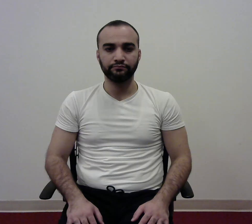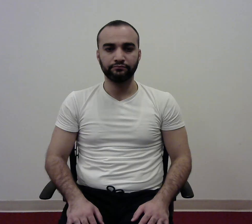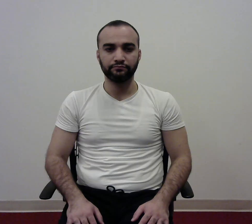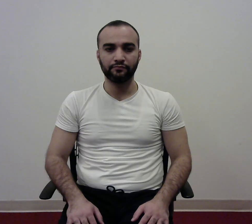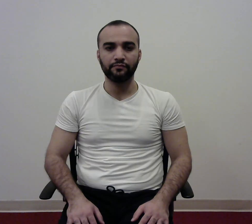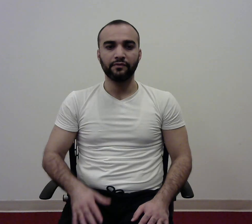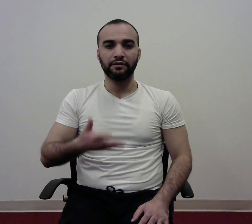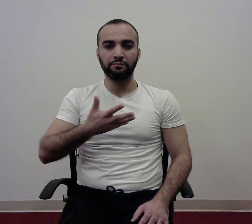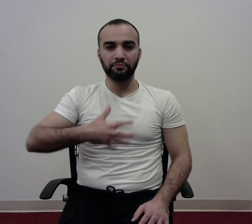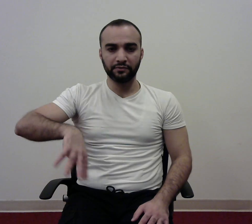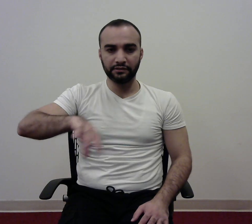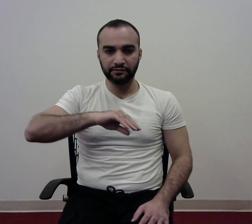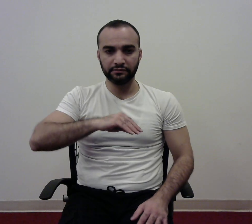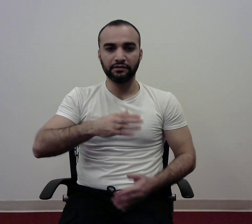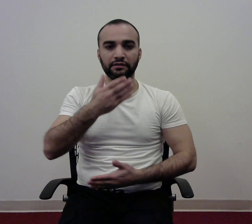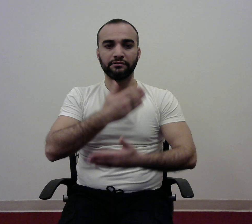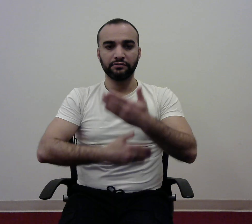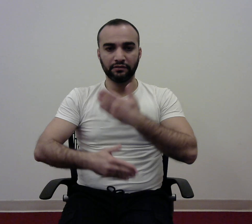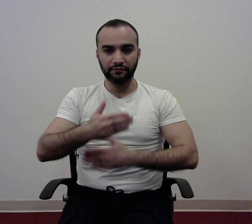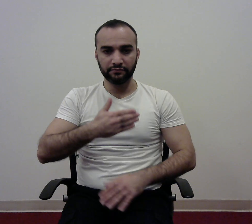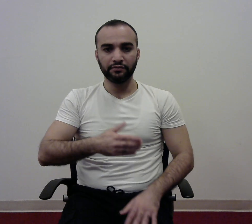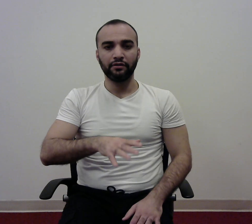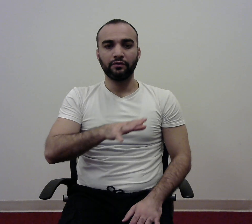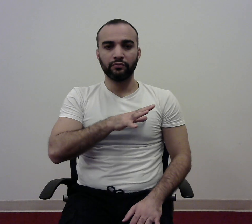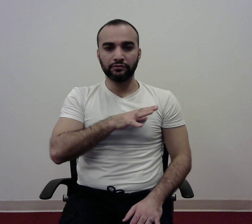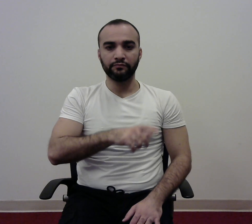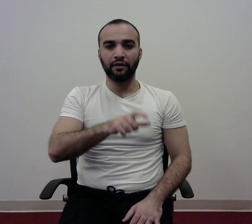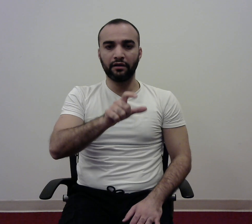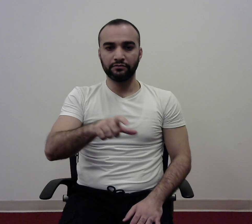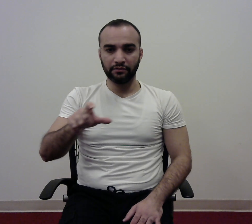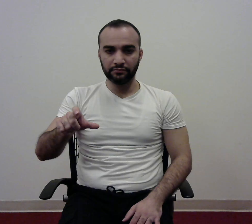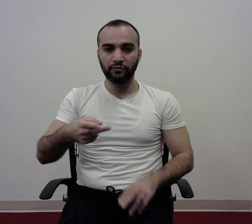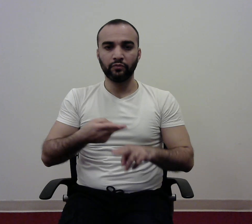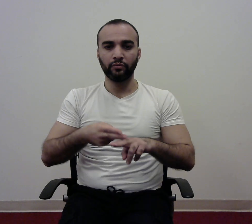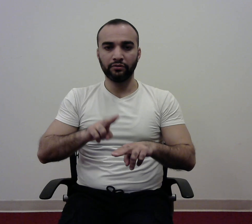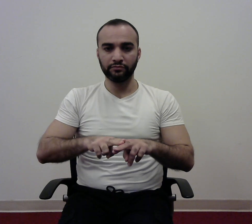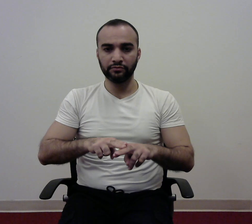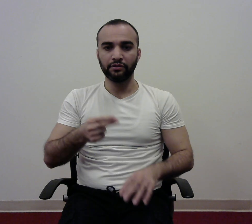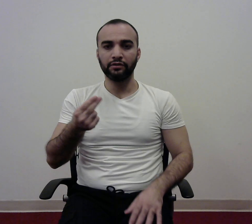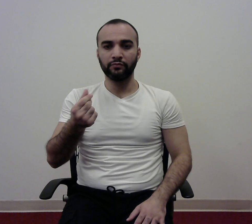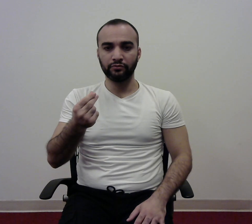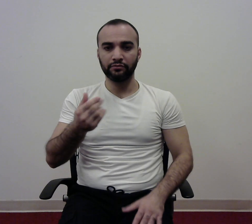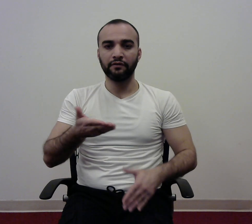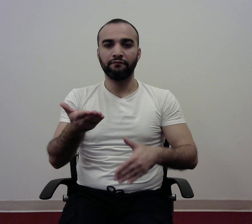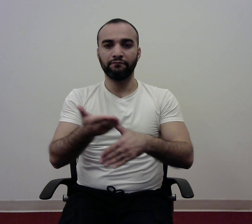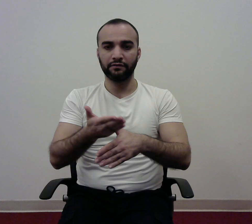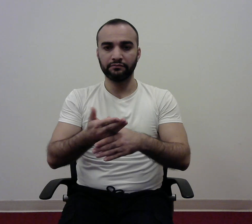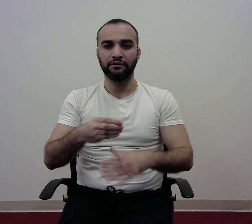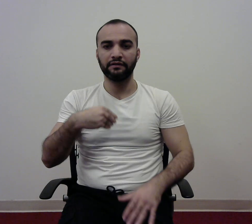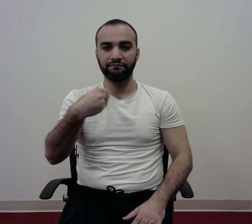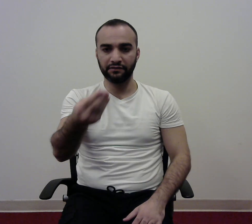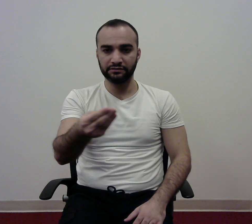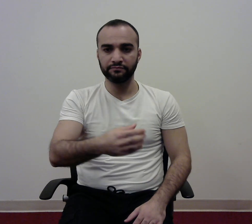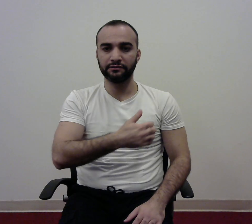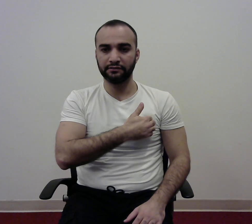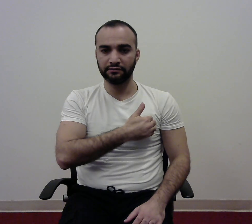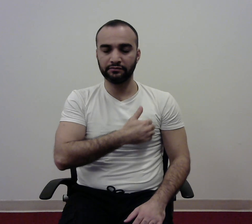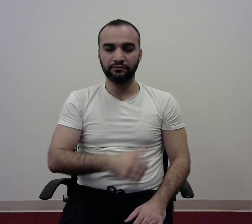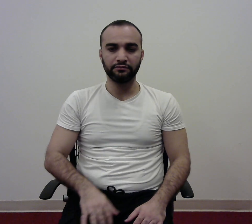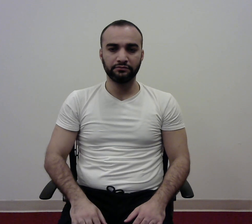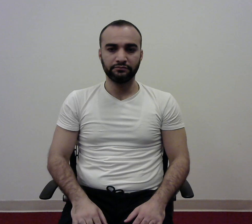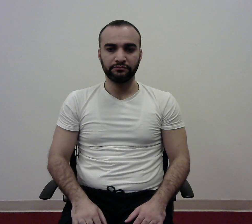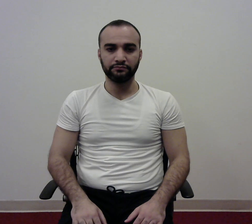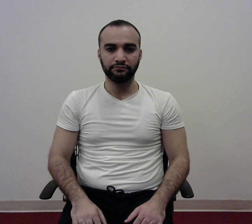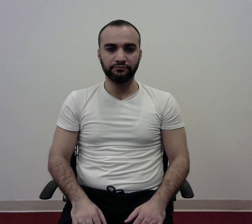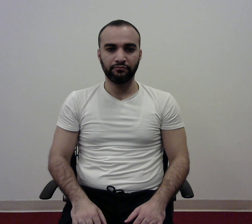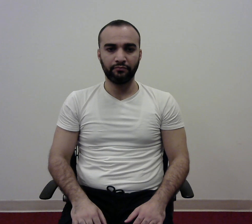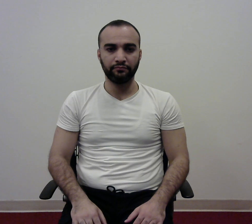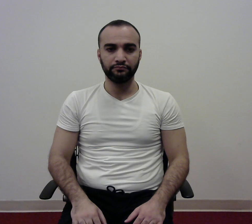Biz əlilliyi olan şəxslər üçün pul yardım vermək istəyirik